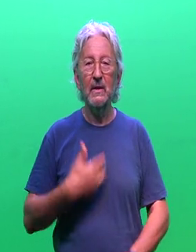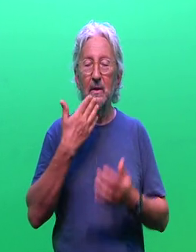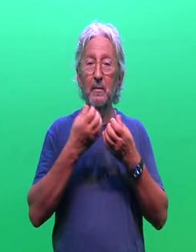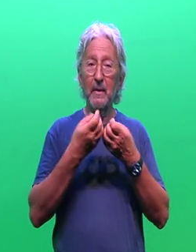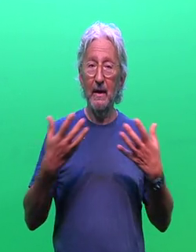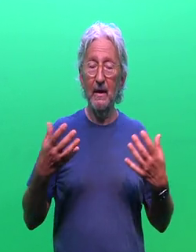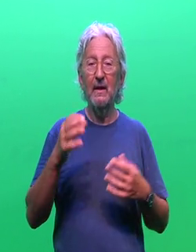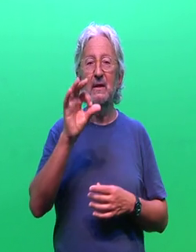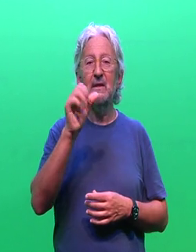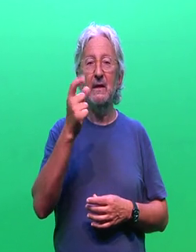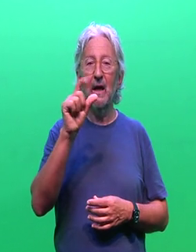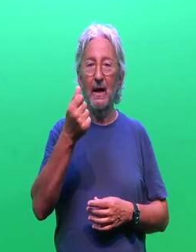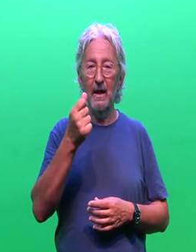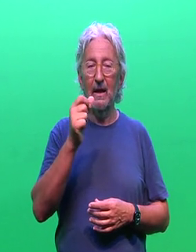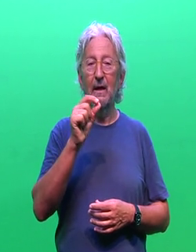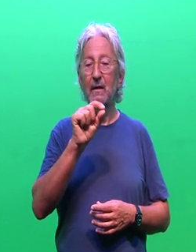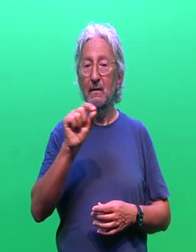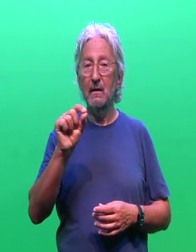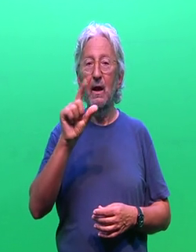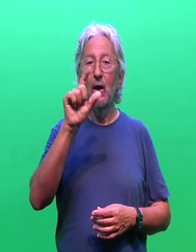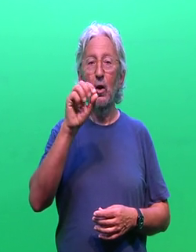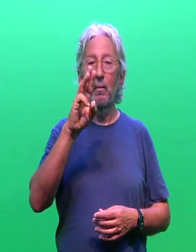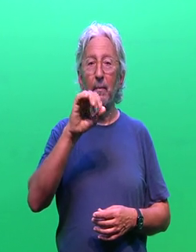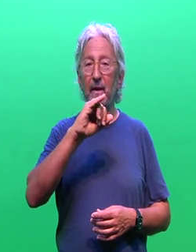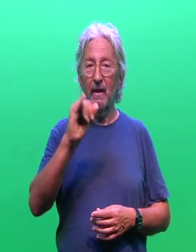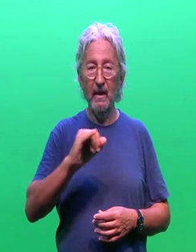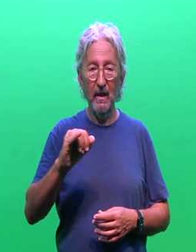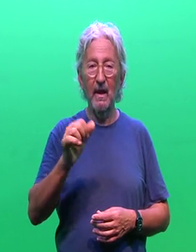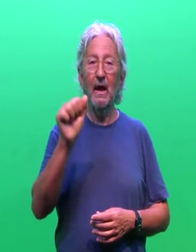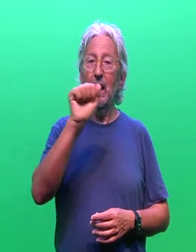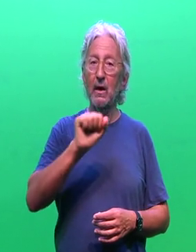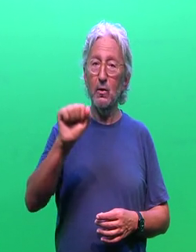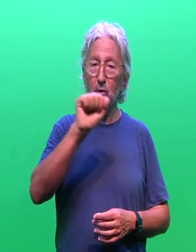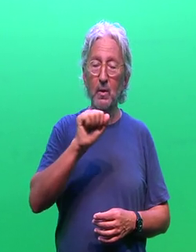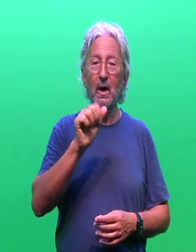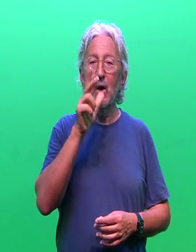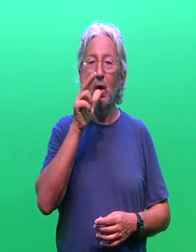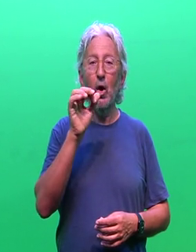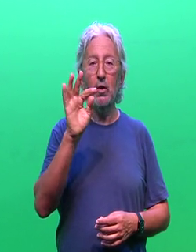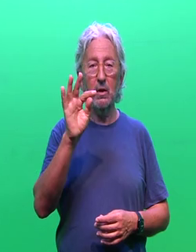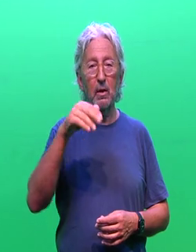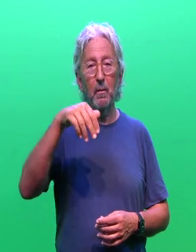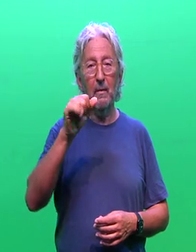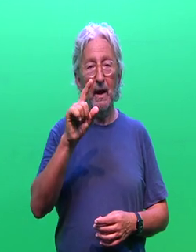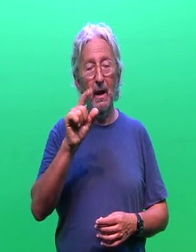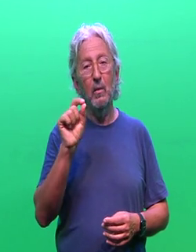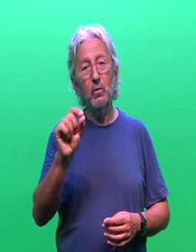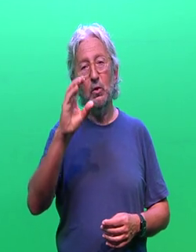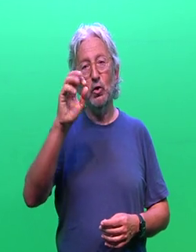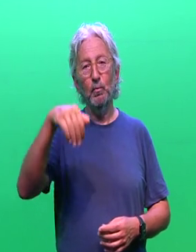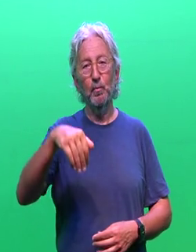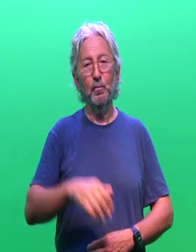El correu electrònic és sala, guió, lópez, arrova hotmail punt com.